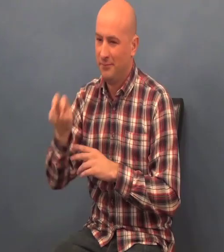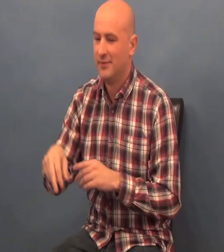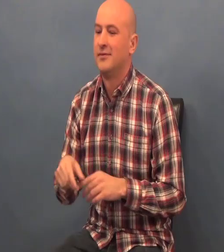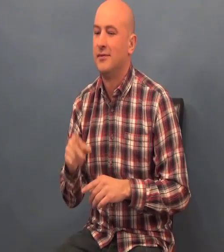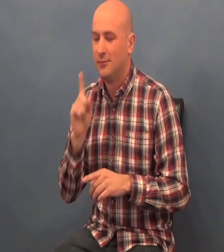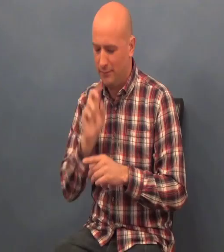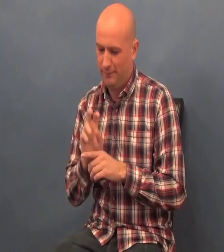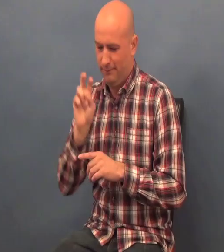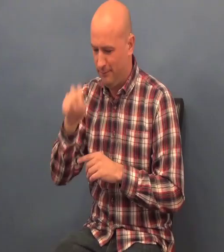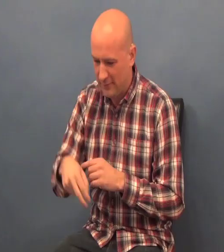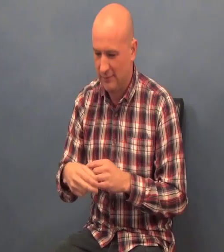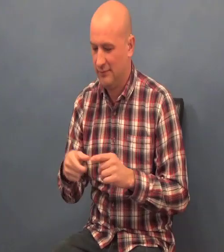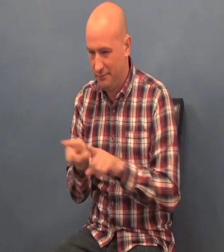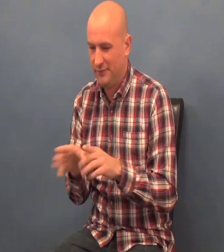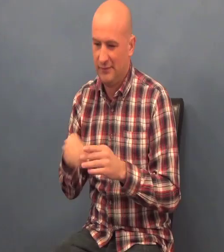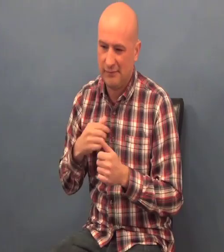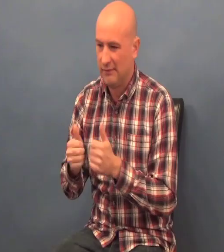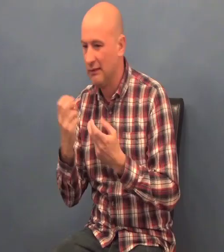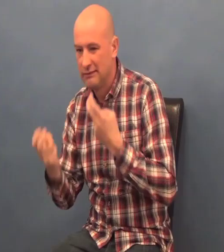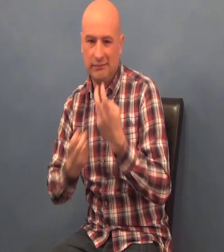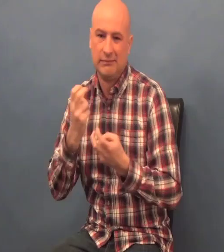Chłopiec też wyskakuje, razem z psem idą na poszukiwania.